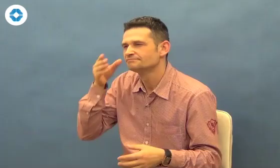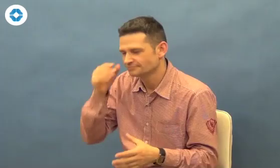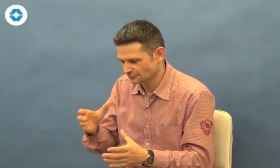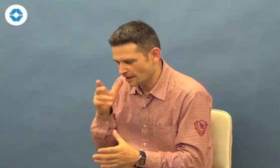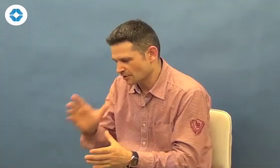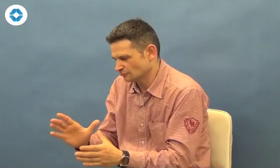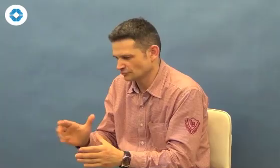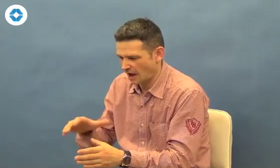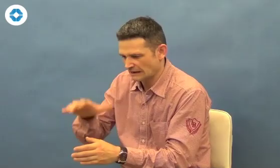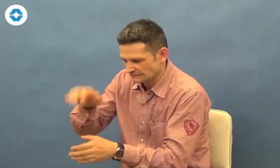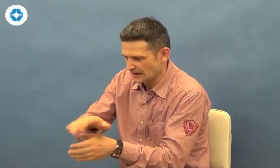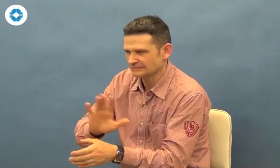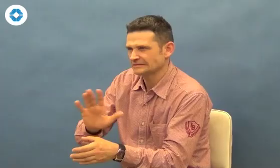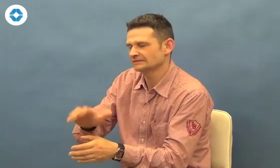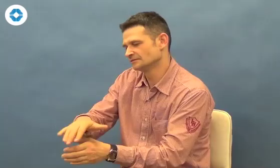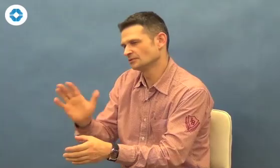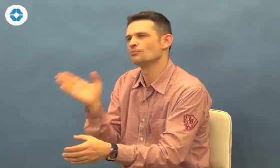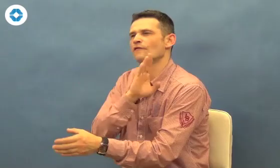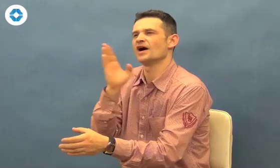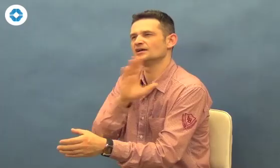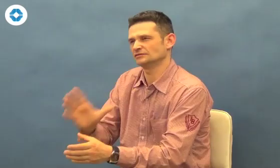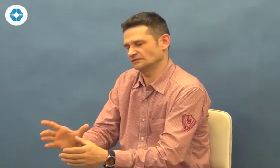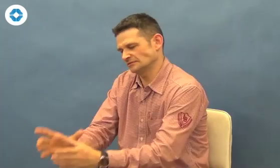Zostawiają żabę w słoiku niezakrytym pokrywką, żeby miała dostęp do powietrza.